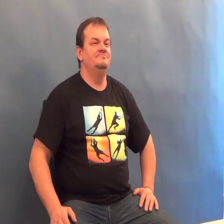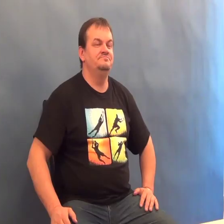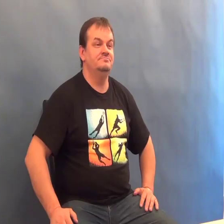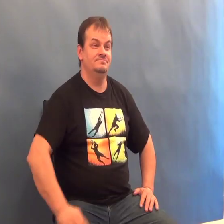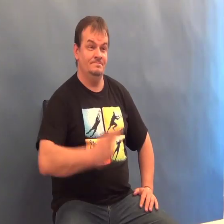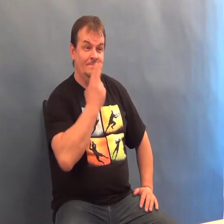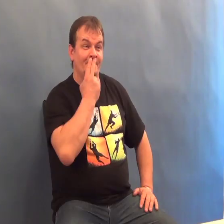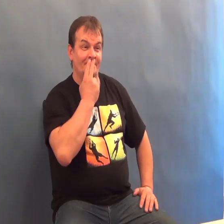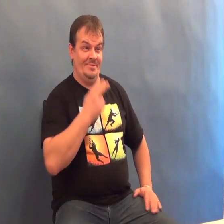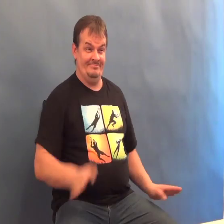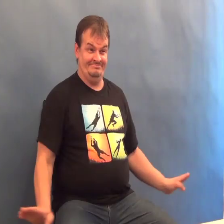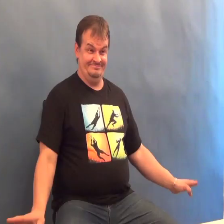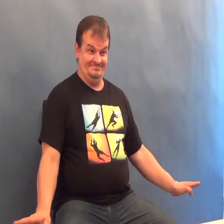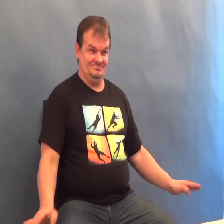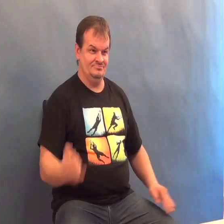Jest Charlie Chaplin i dziecko.